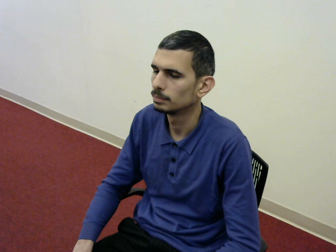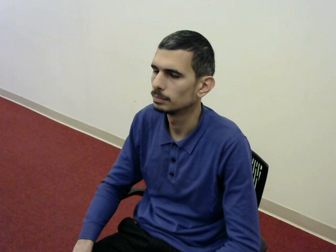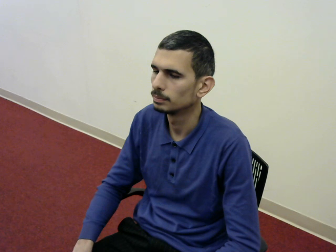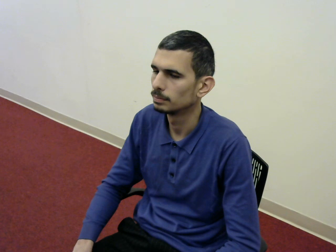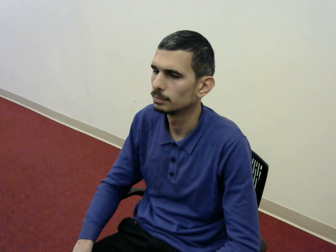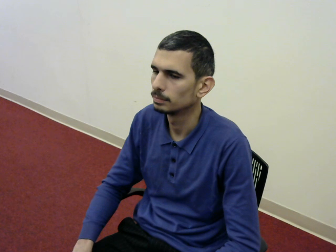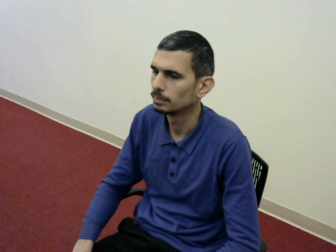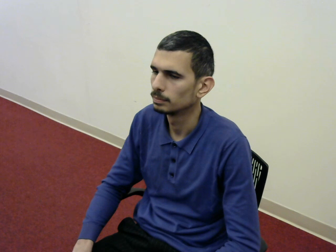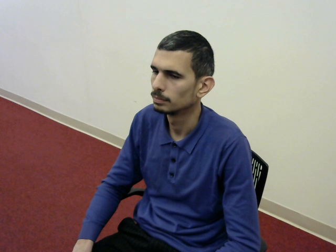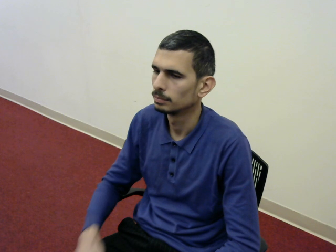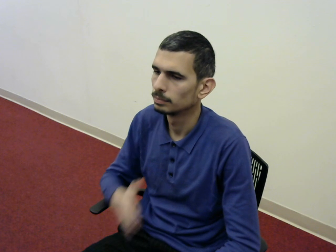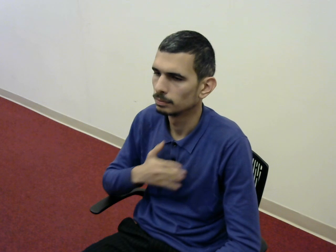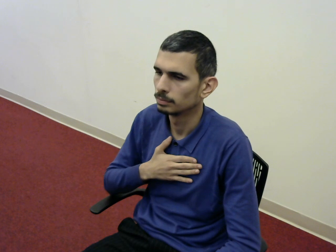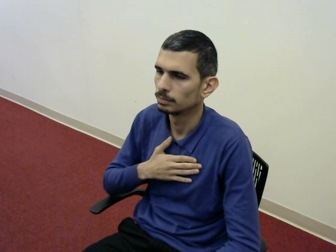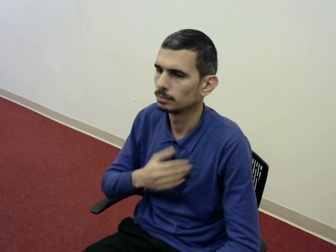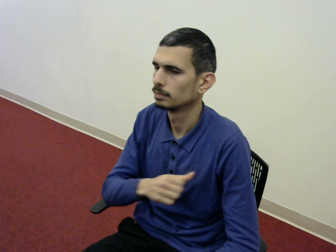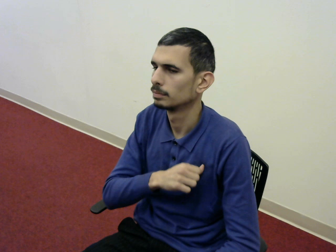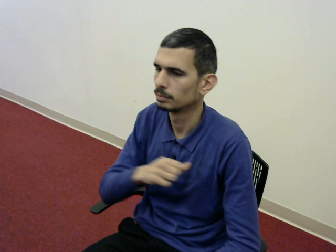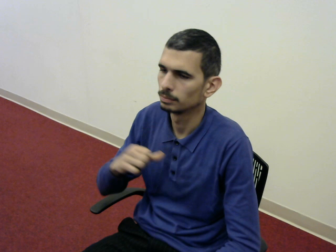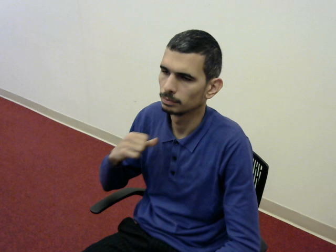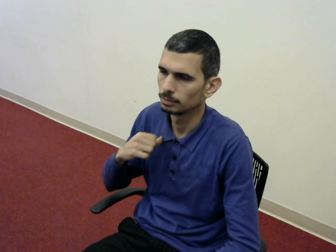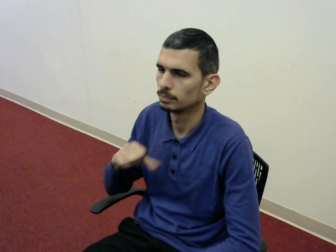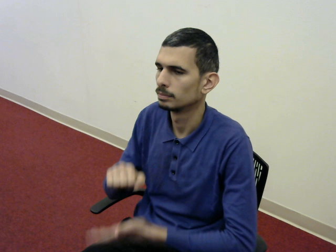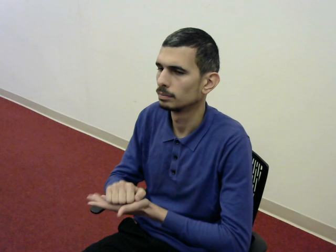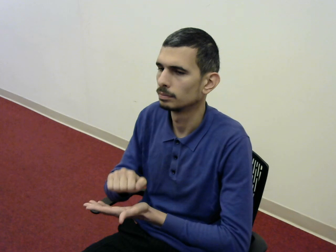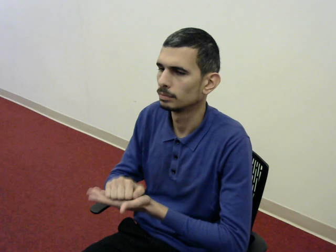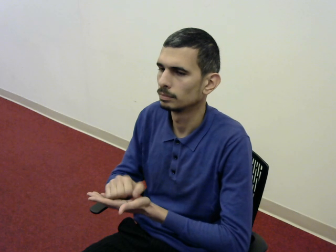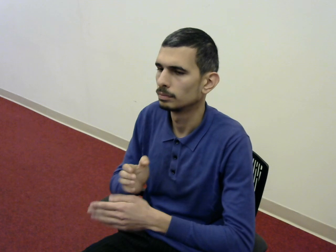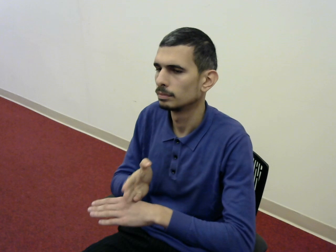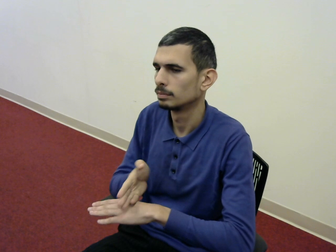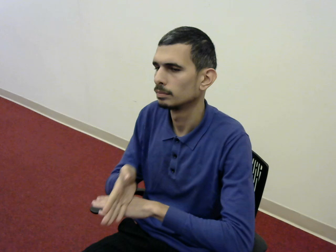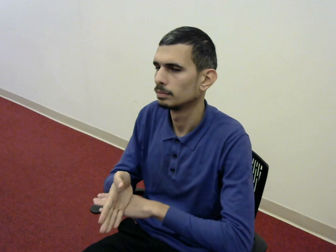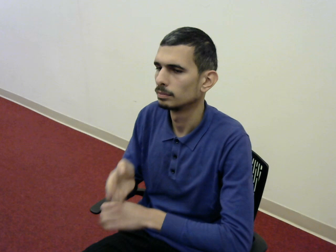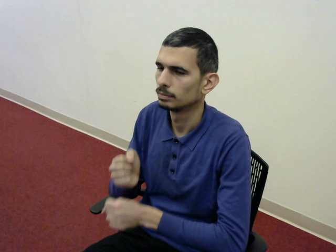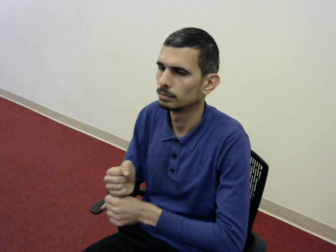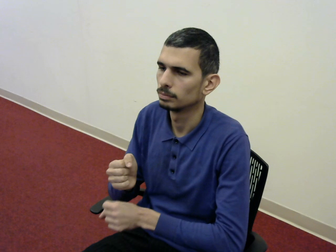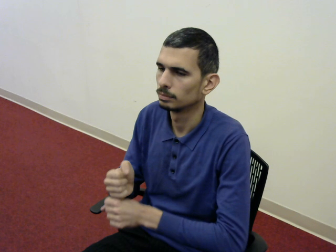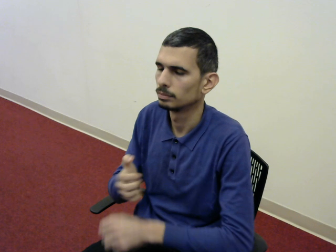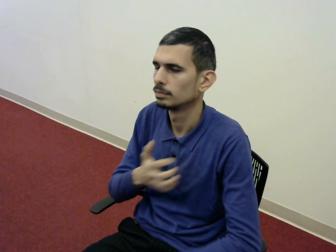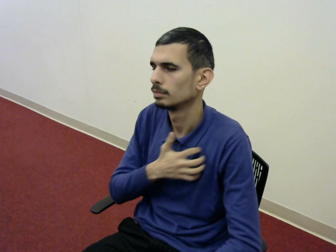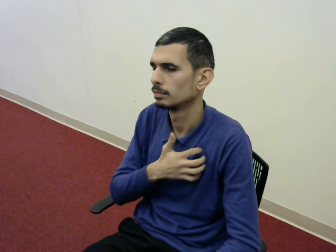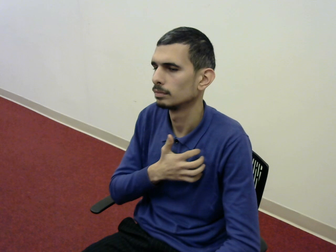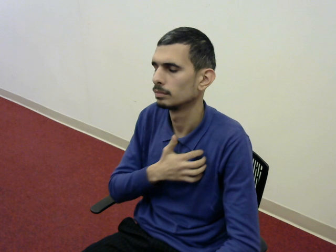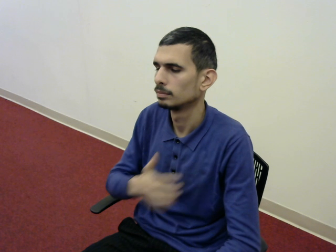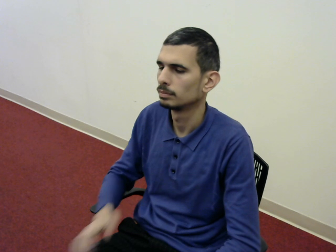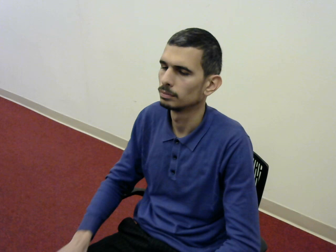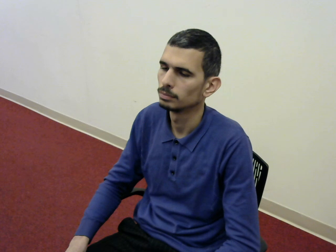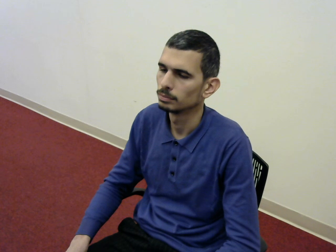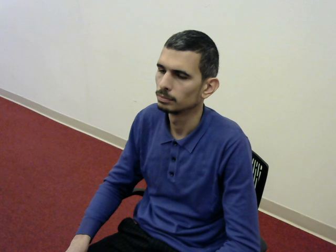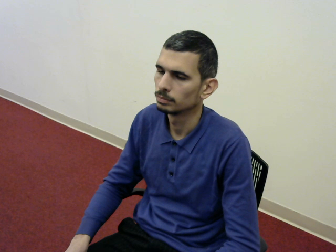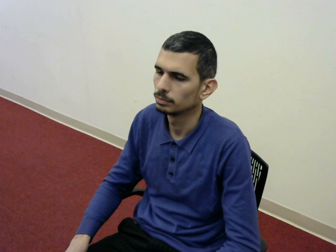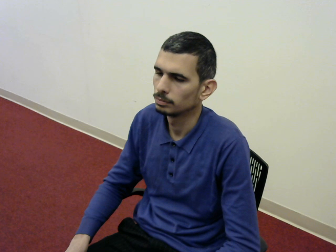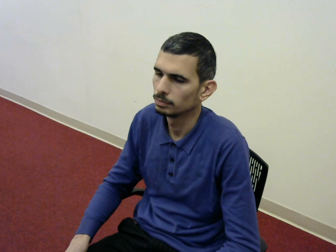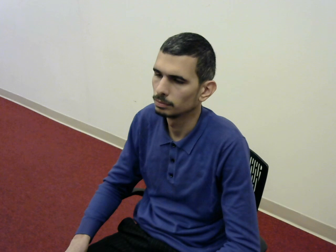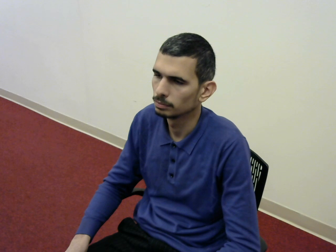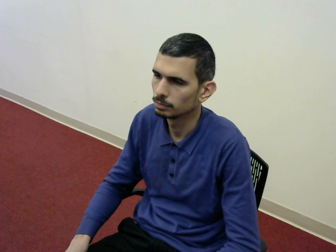Mən özünüməşğulluğa müraciət etmək istəyirəm